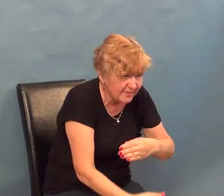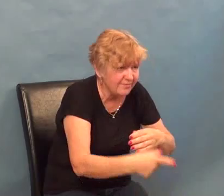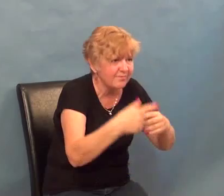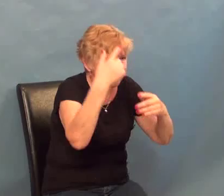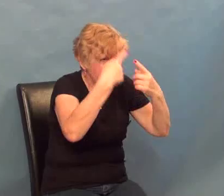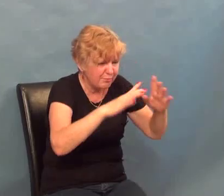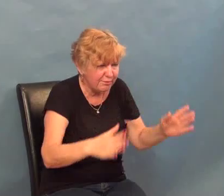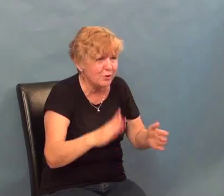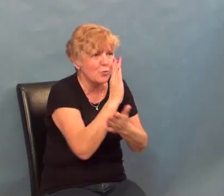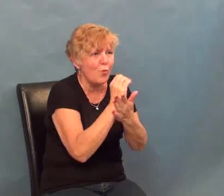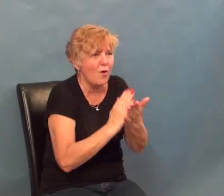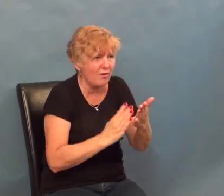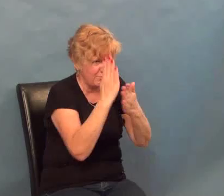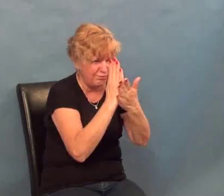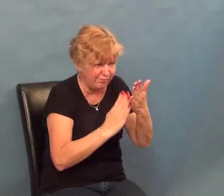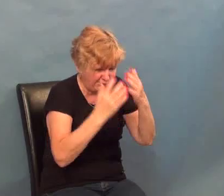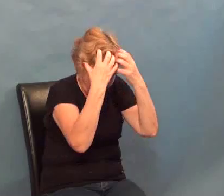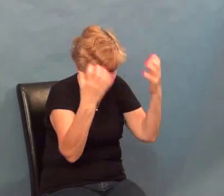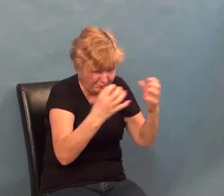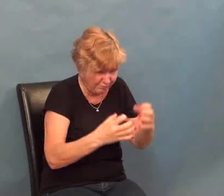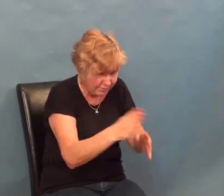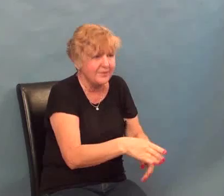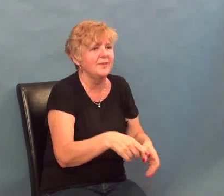Szklany słój na jego łbie popękał.